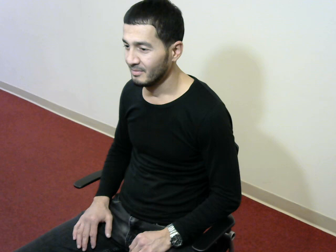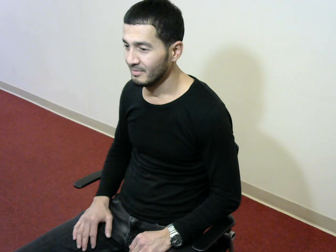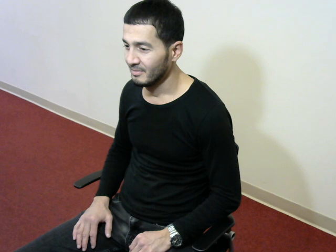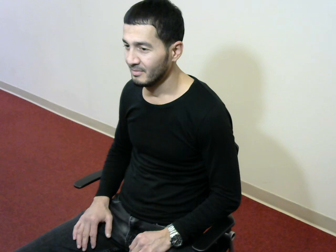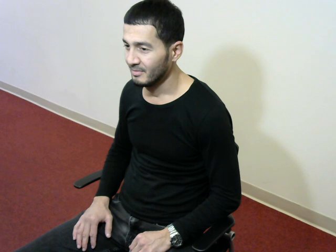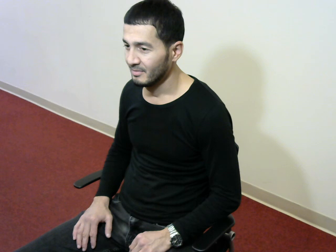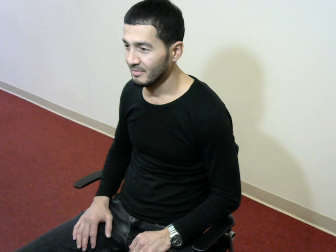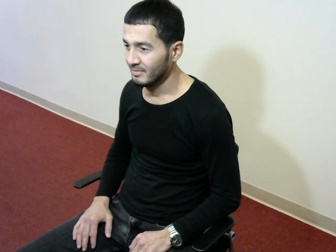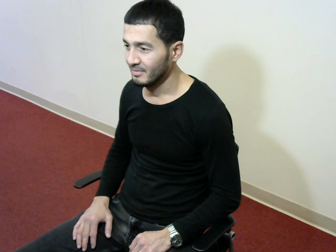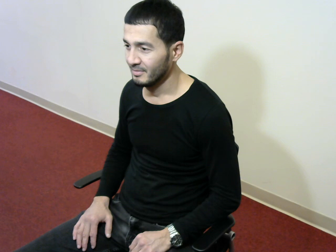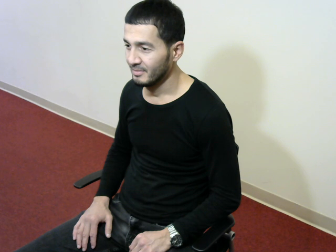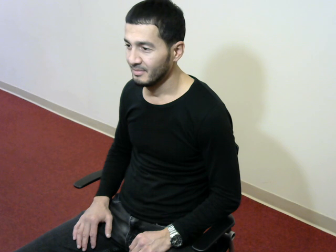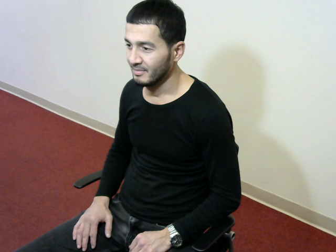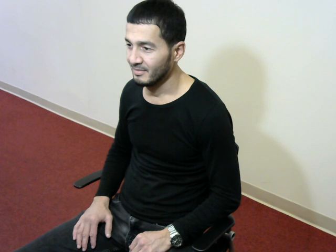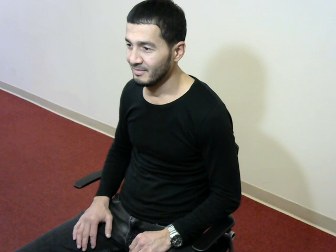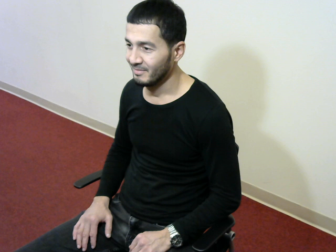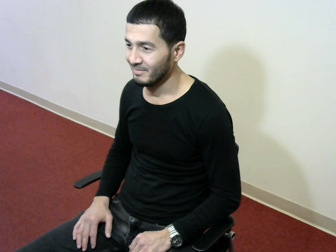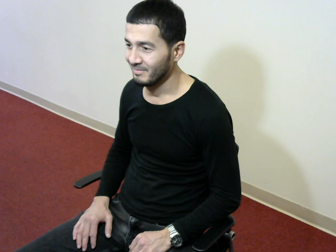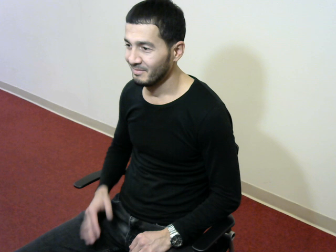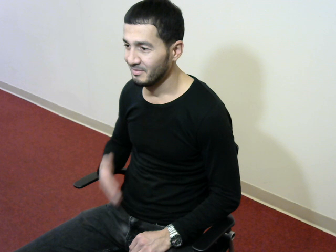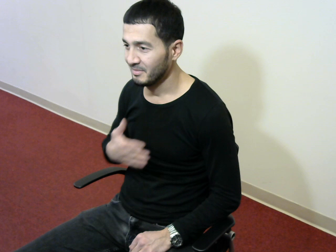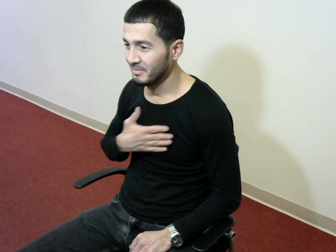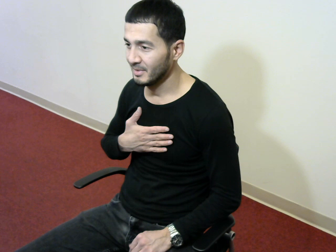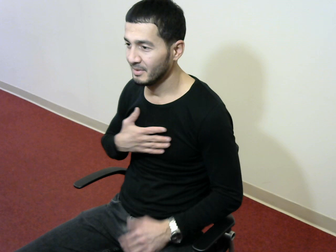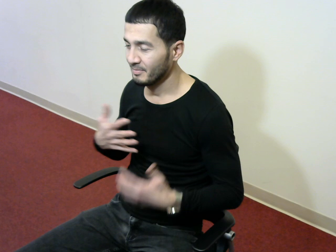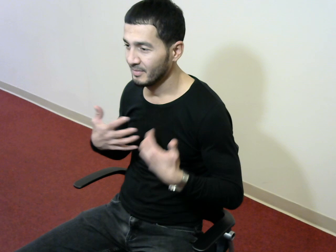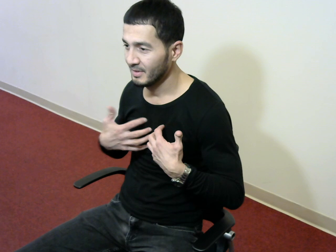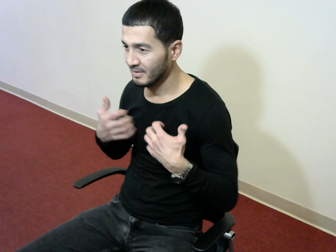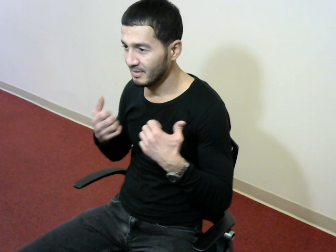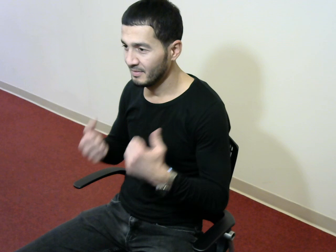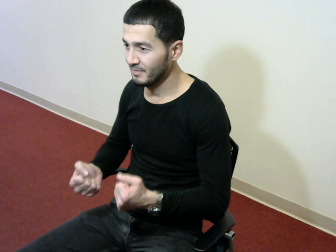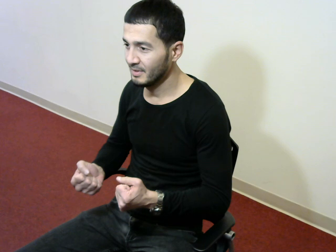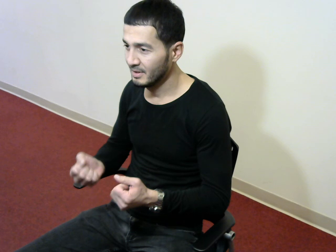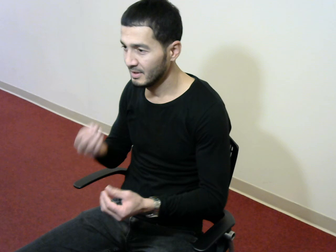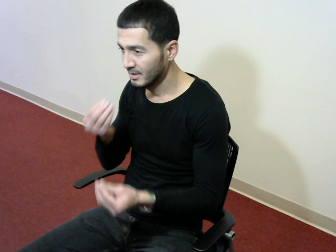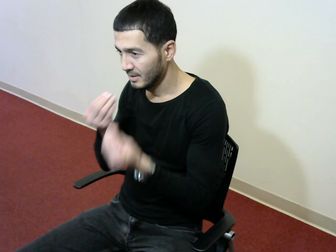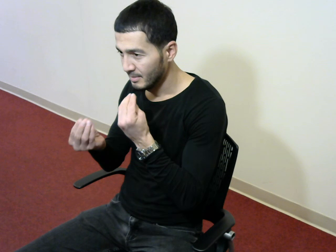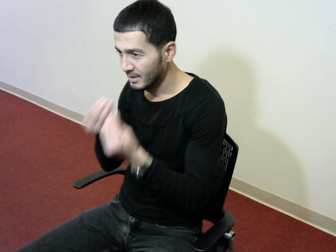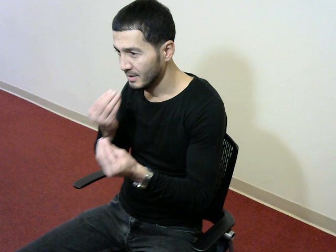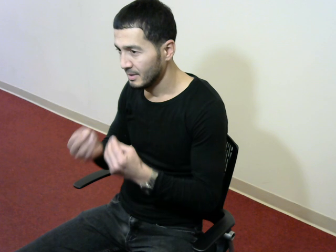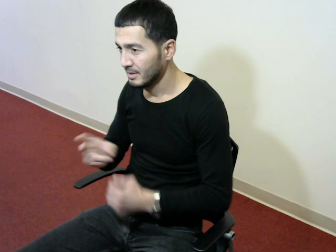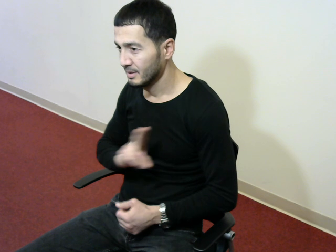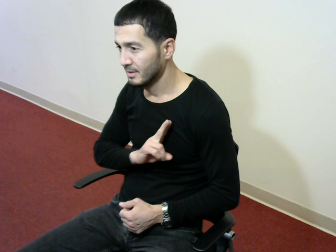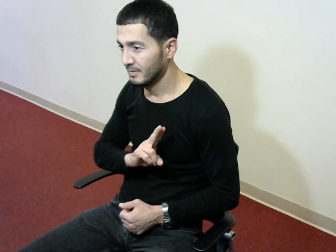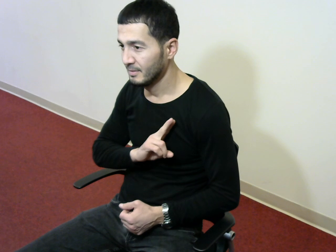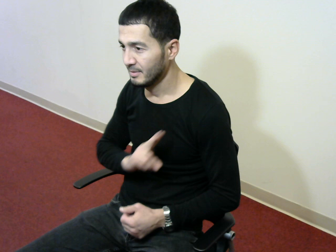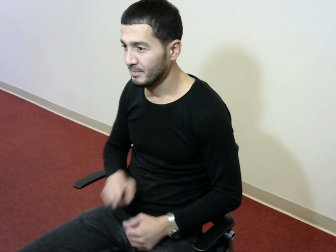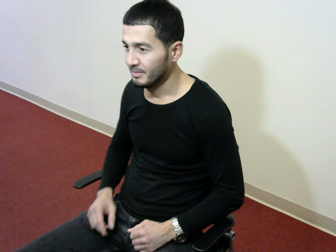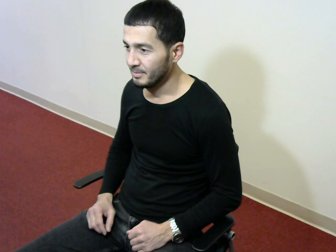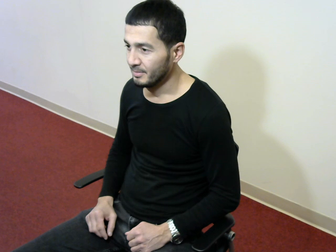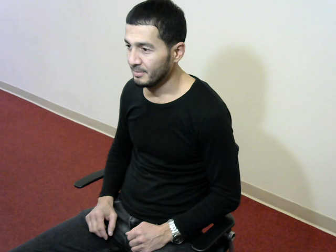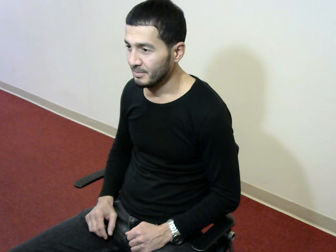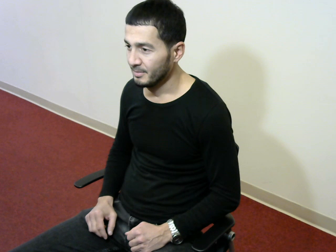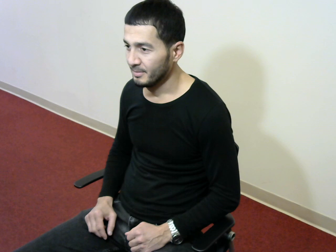Mən sağlam qidalanmağı sevirəm